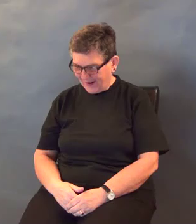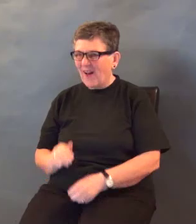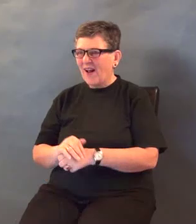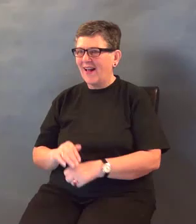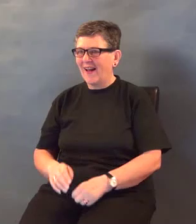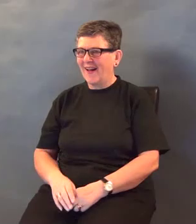Kolega.